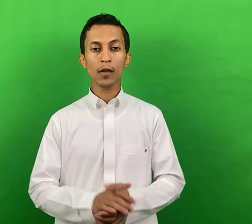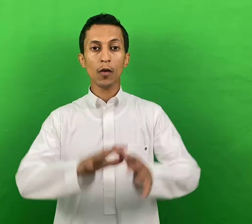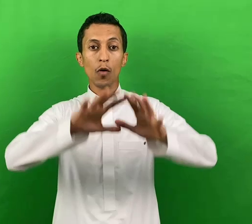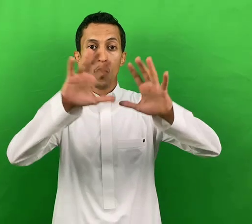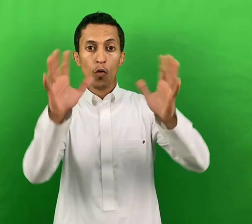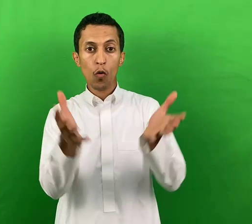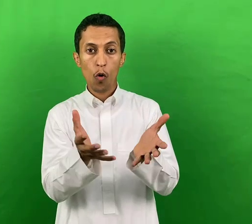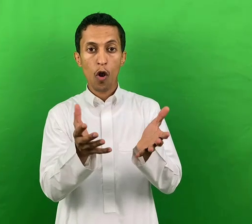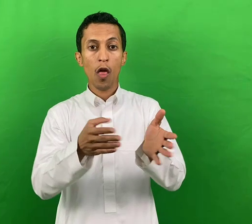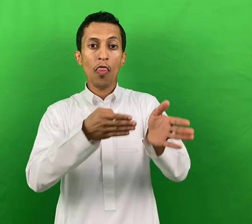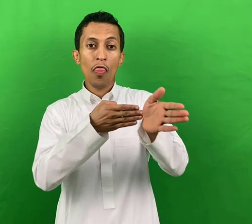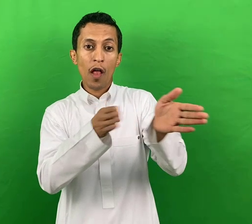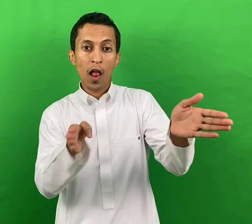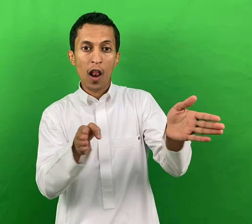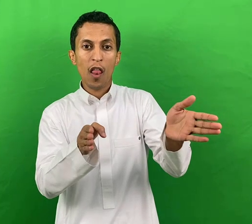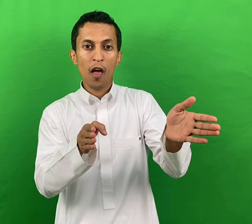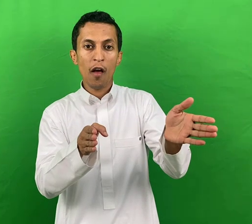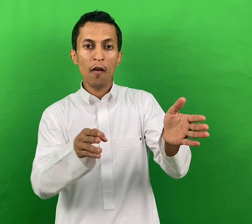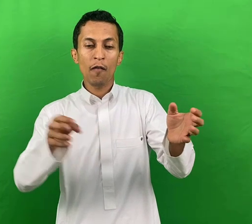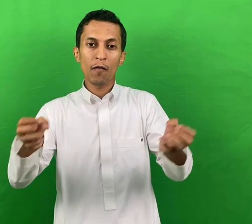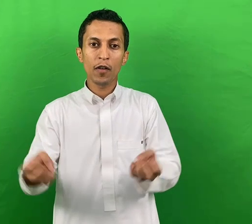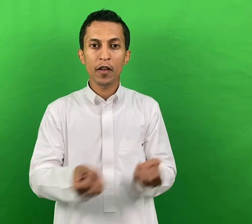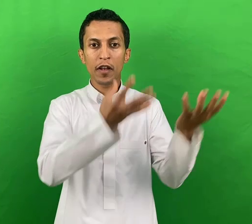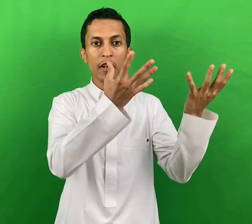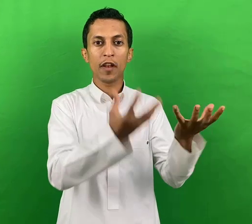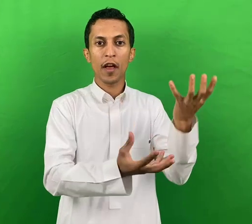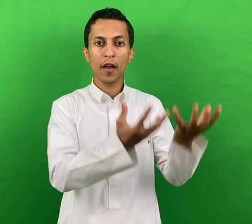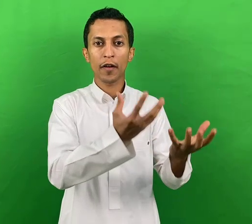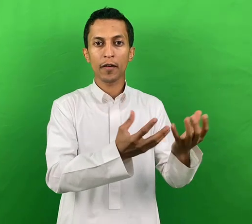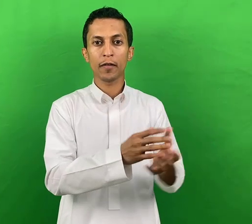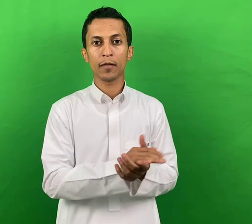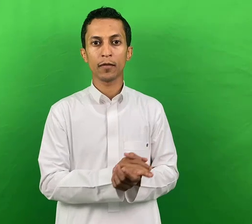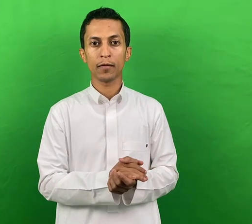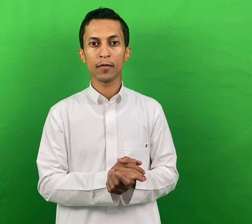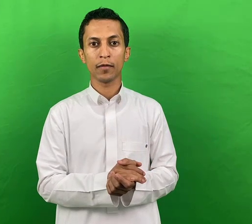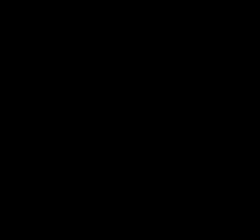كل ضلالة في النار